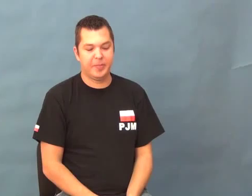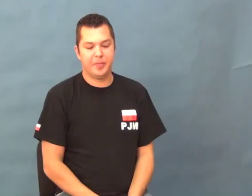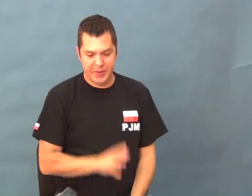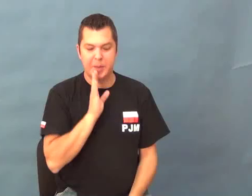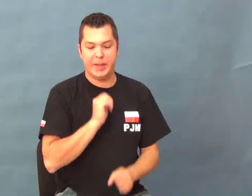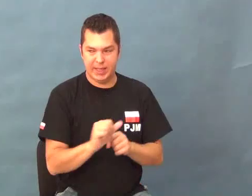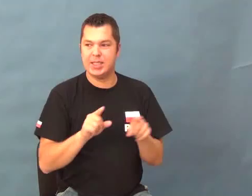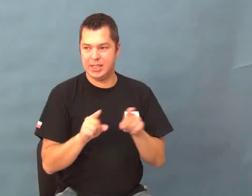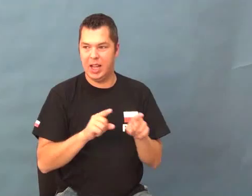Chyba jest taki znak.